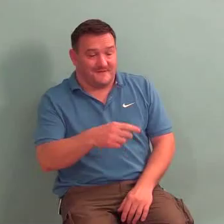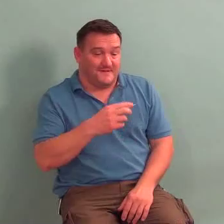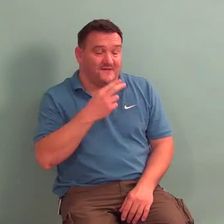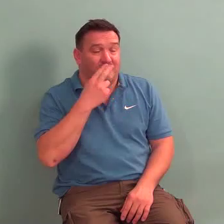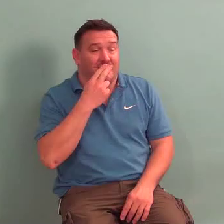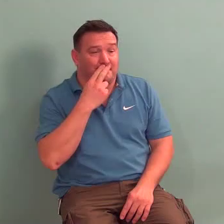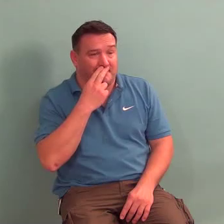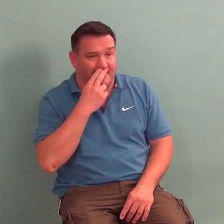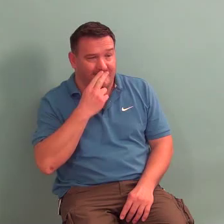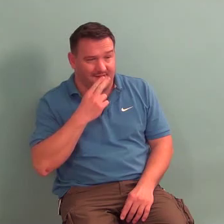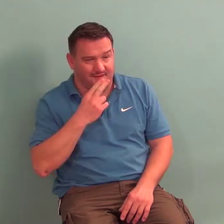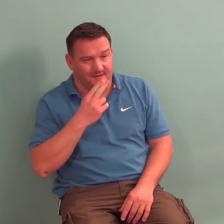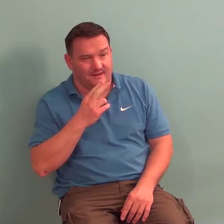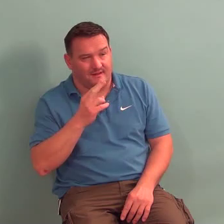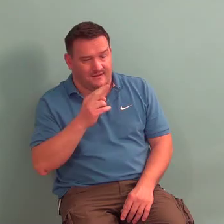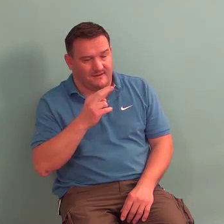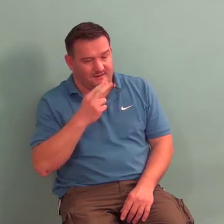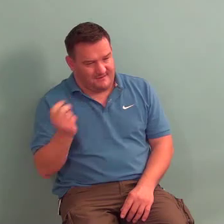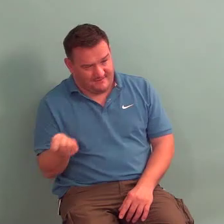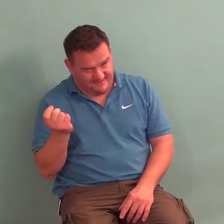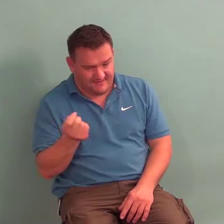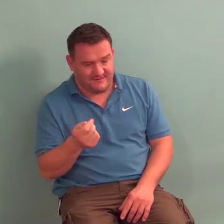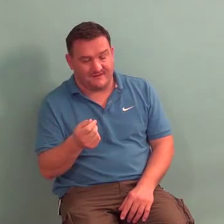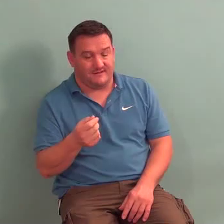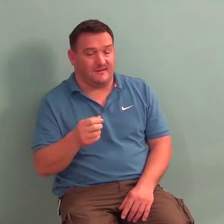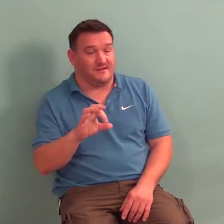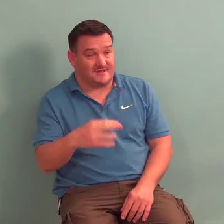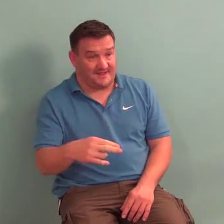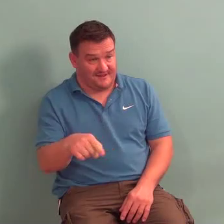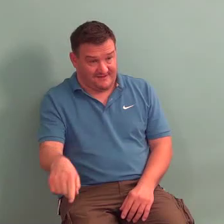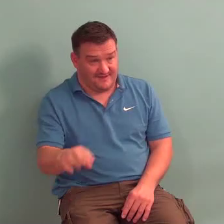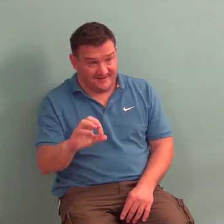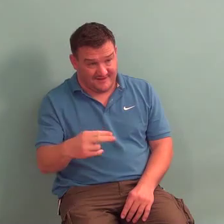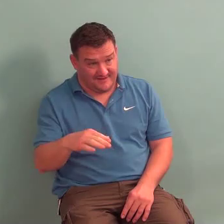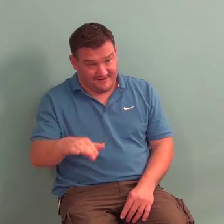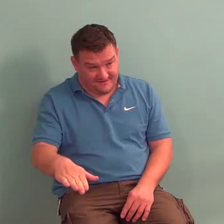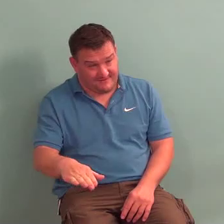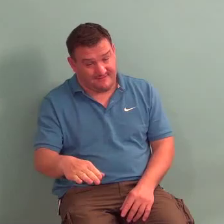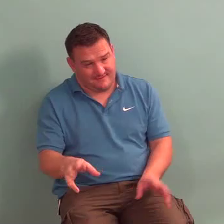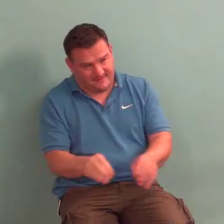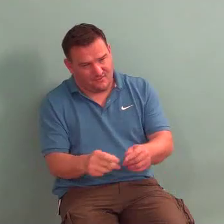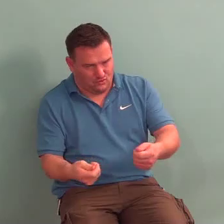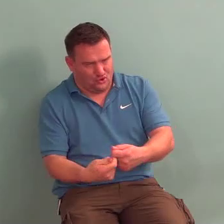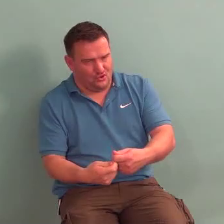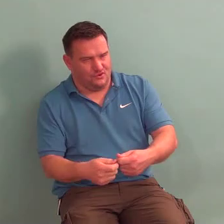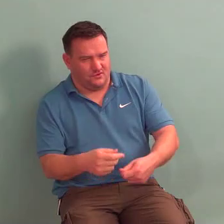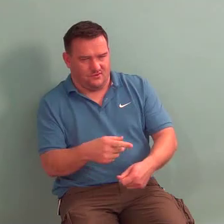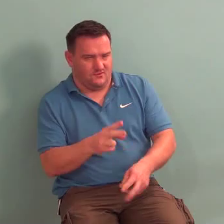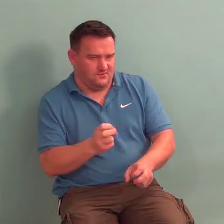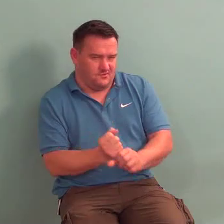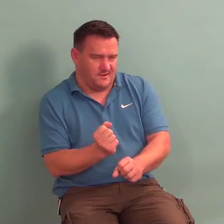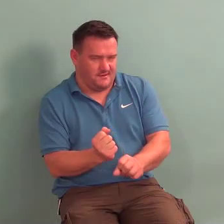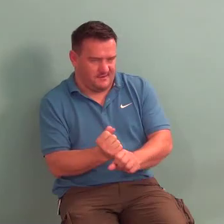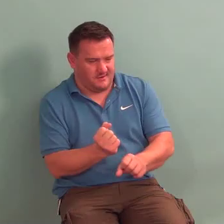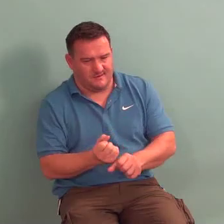Charlie Chaplin i jego mały syn razem pracują.